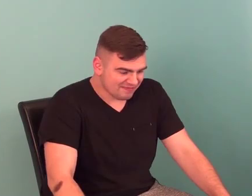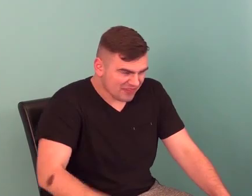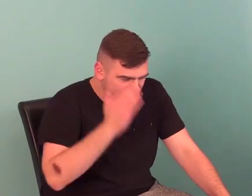Wiem.